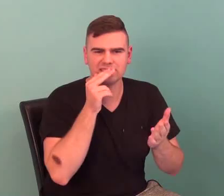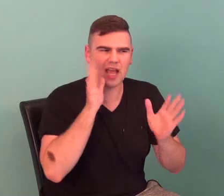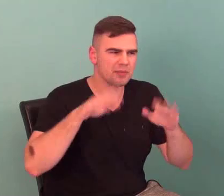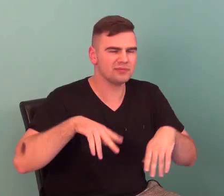Dobra.